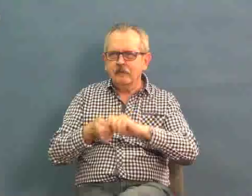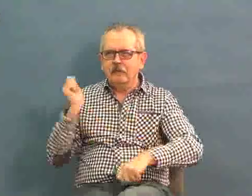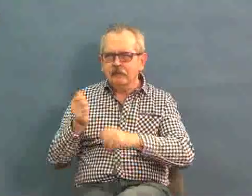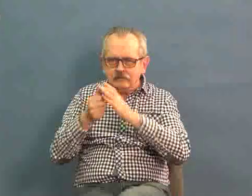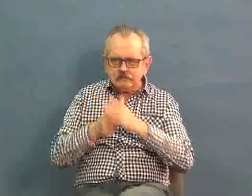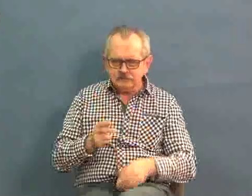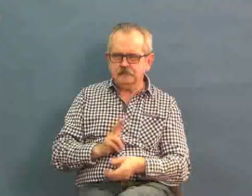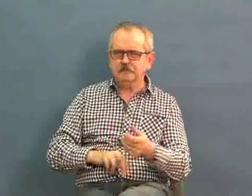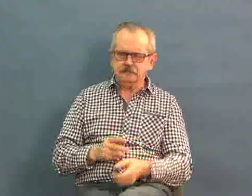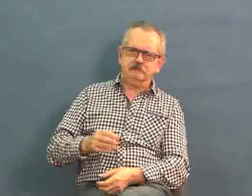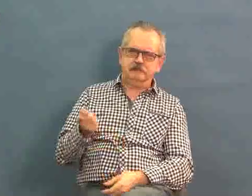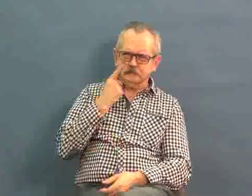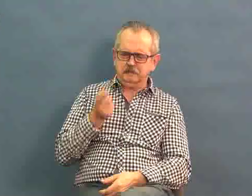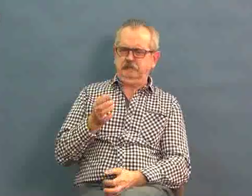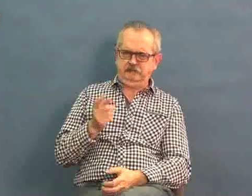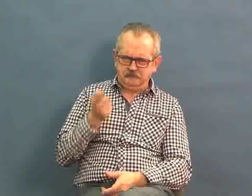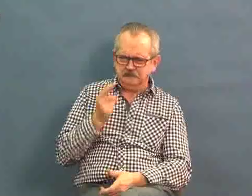Policjant dostaje nimi w twarz, jest niezadowolony.